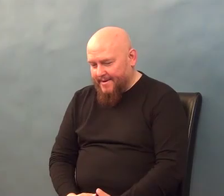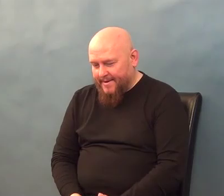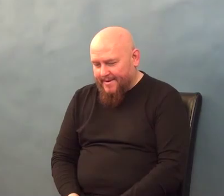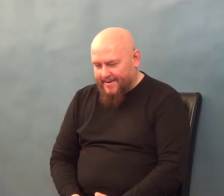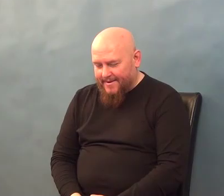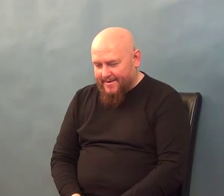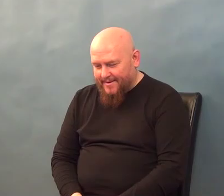Jak będę wolny.